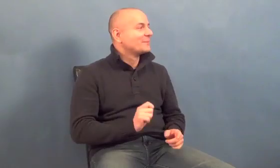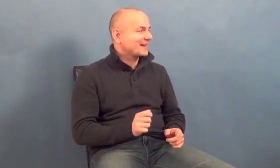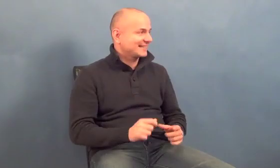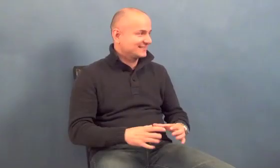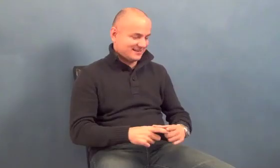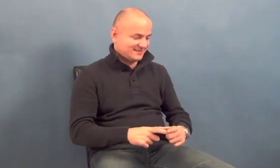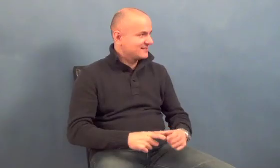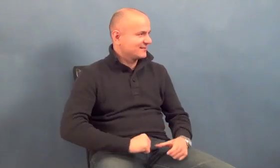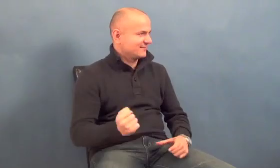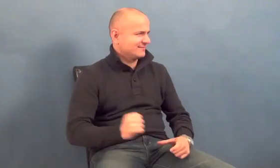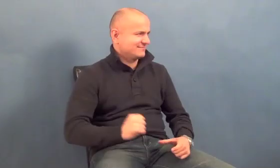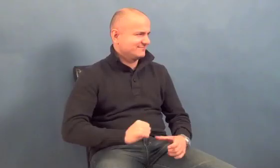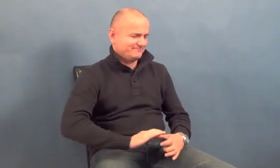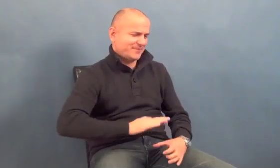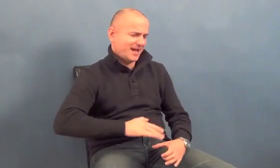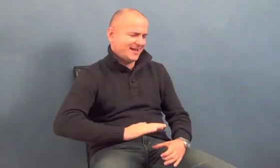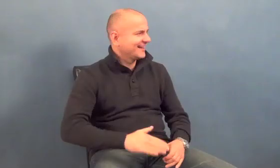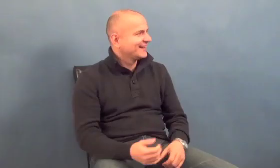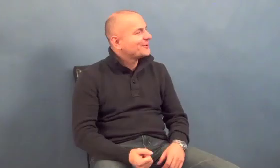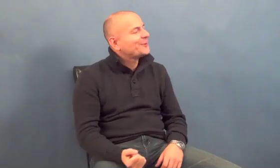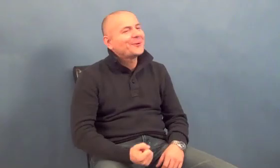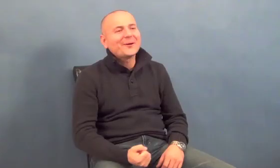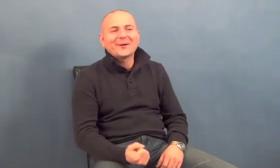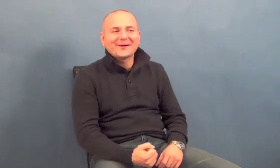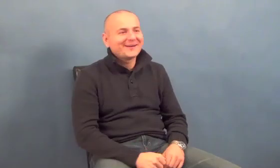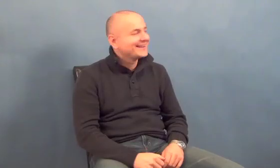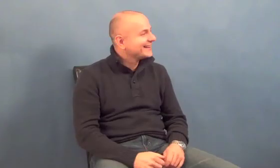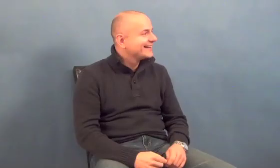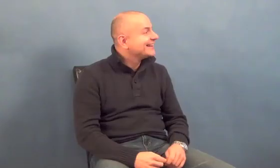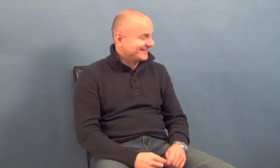Mam budzik z wibracją takiego kształtu, który mocno wibruje.